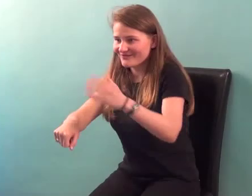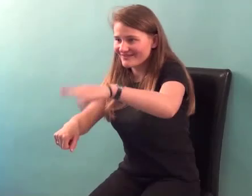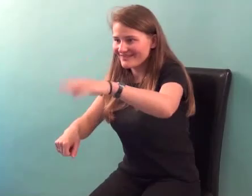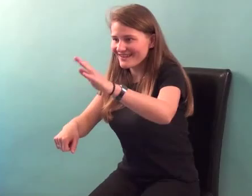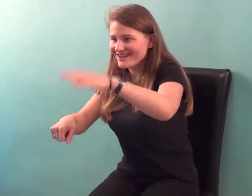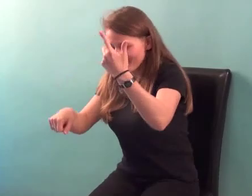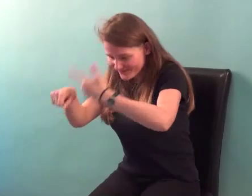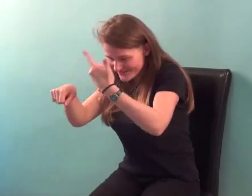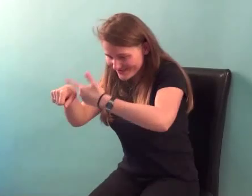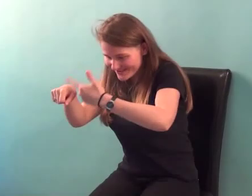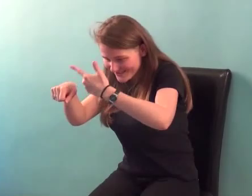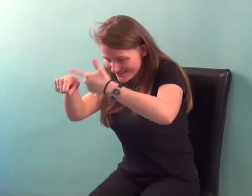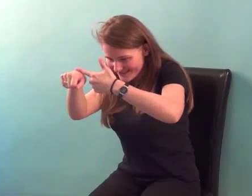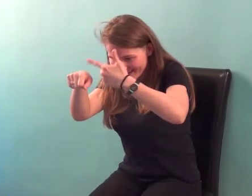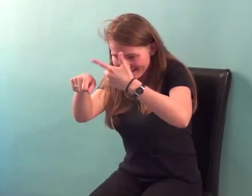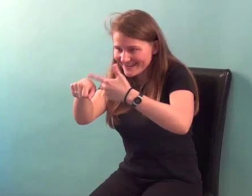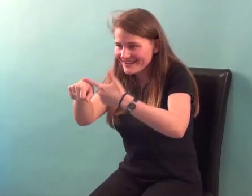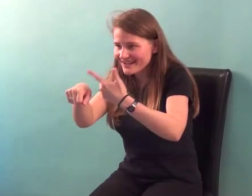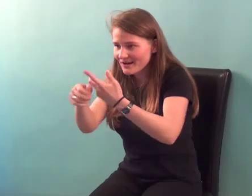Dwudziesty lutego.